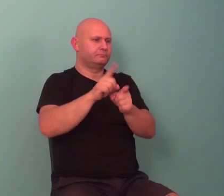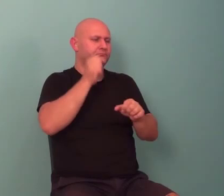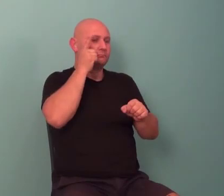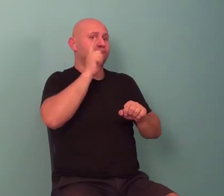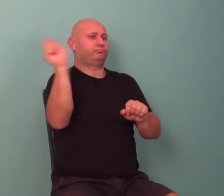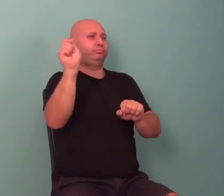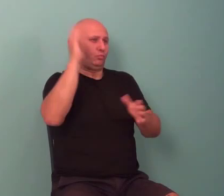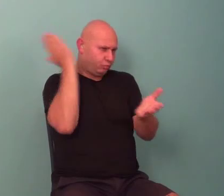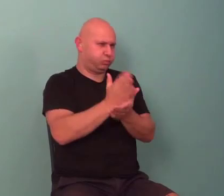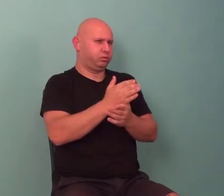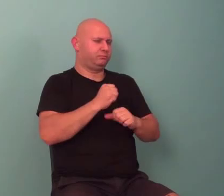Budzi, zaczyna dzwonić.